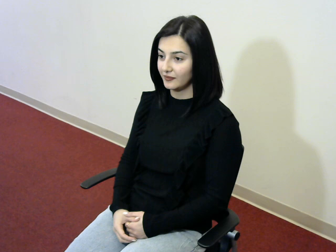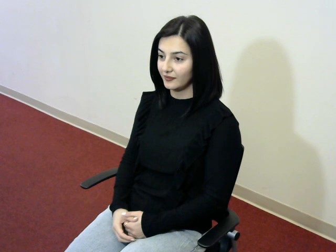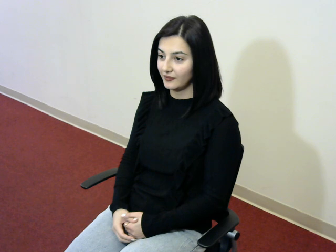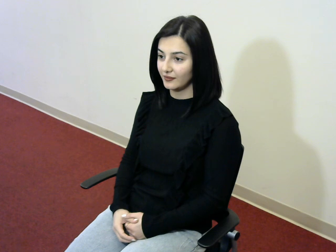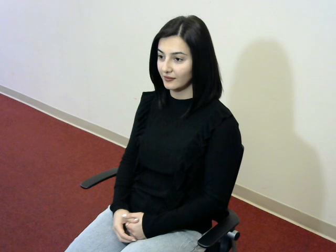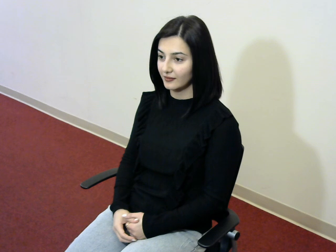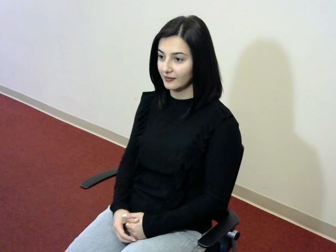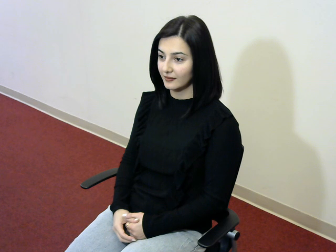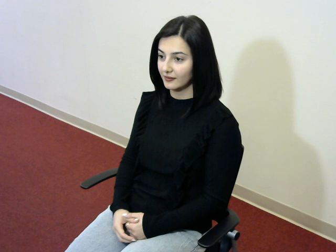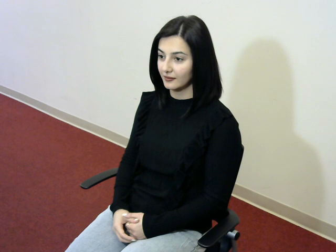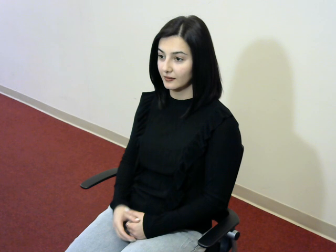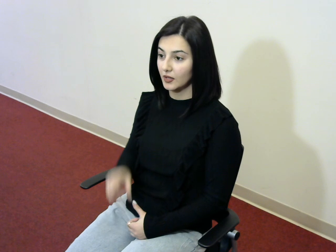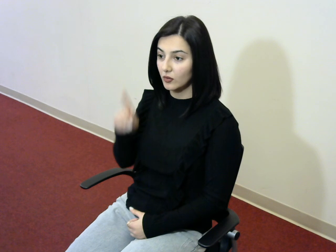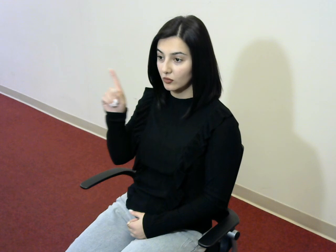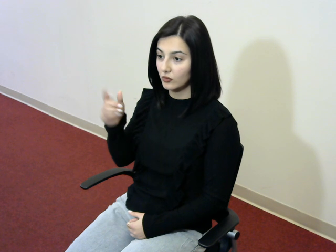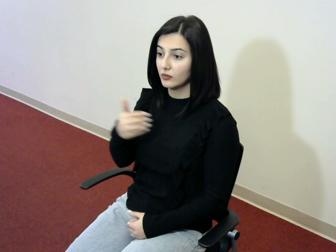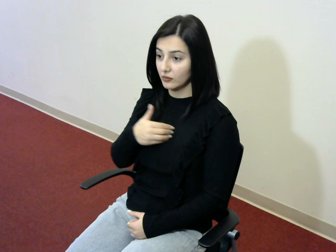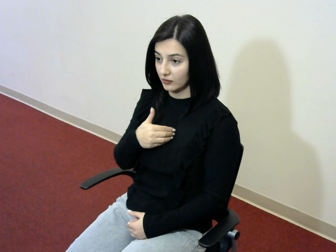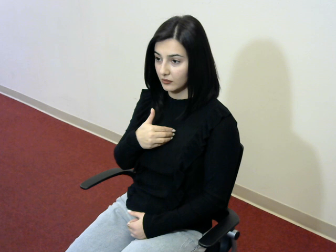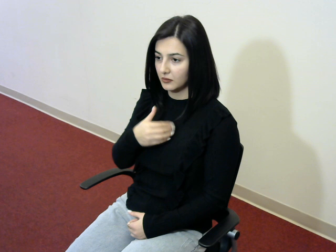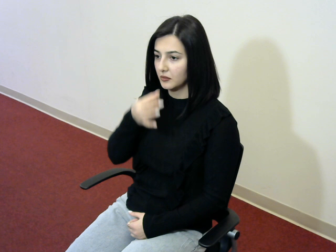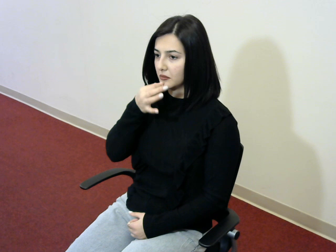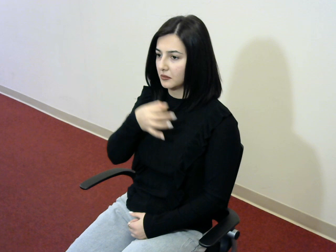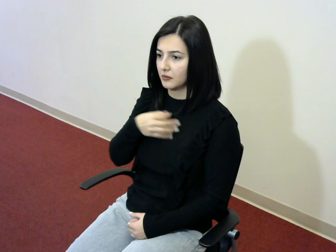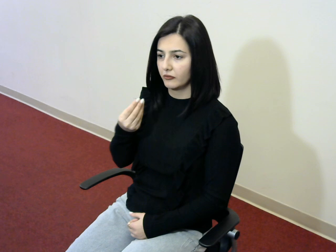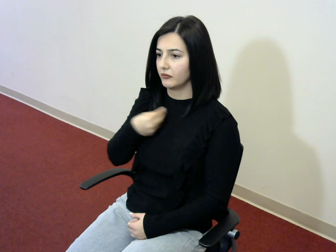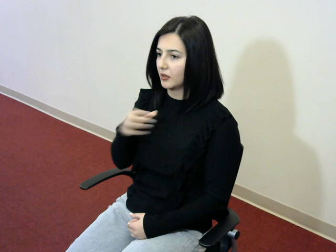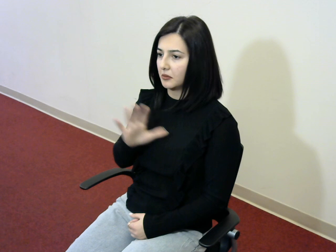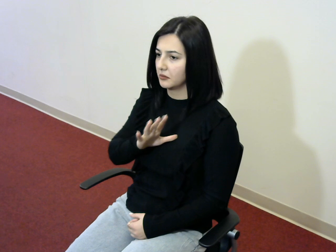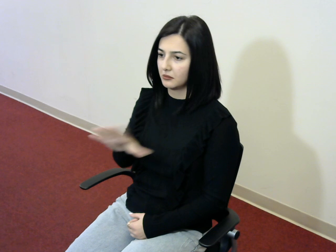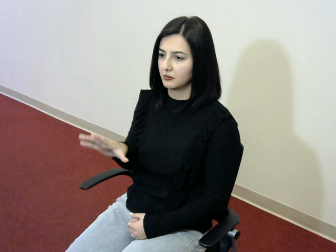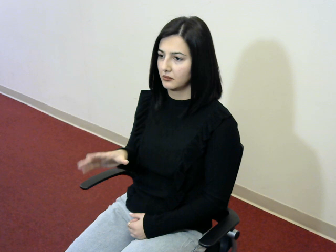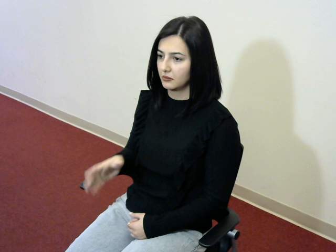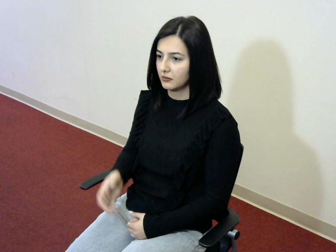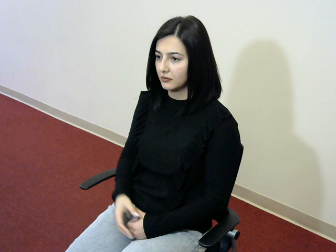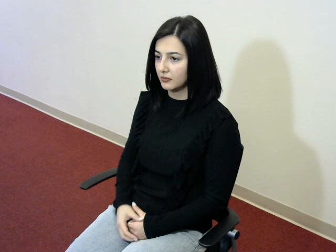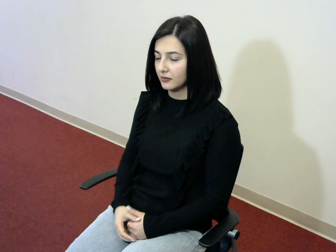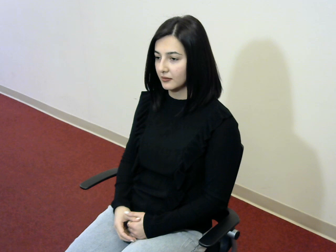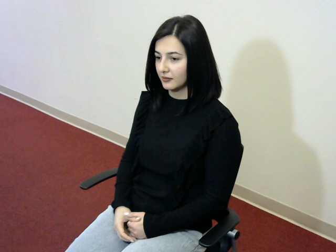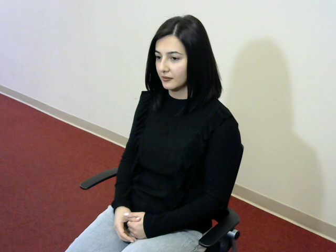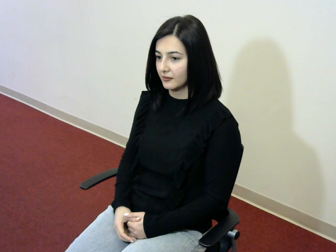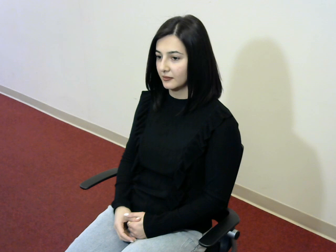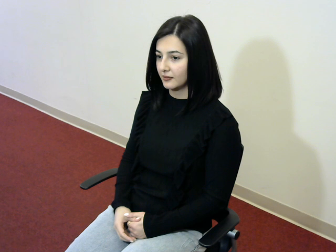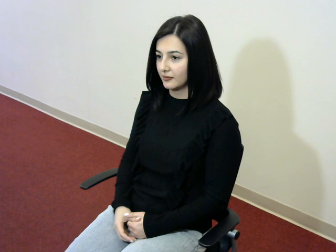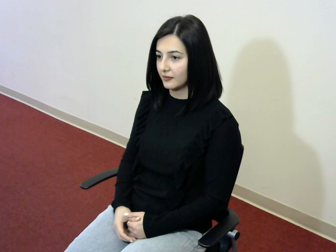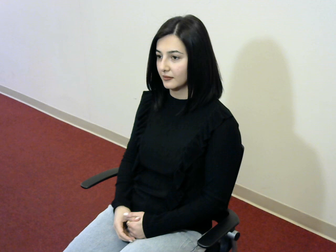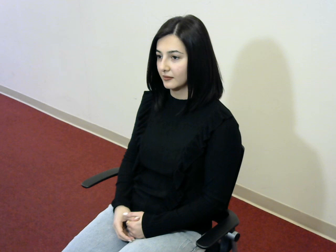O mənə cavab verməyib